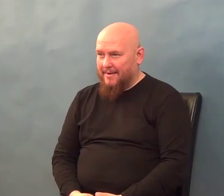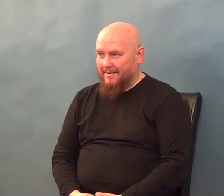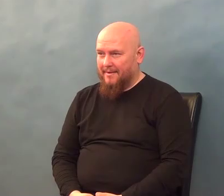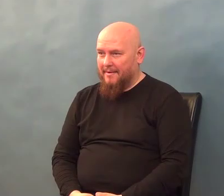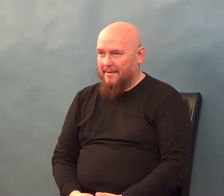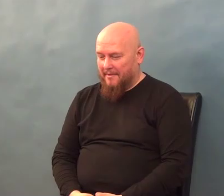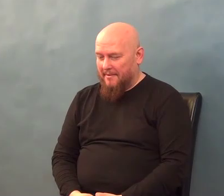Kto jest wolny...